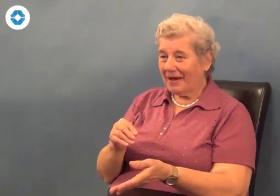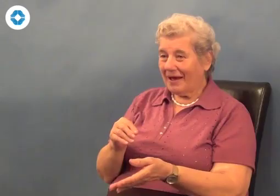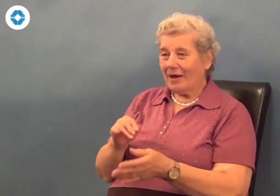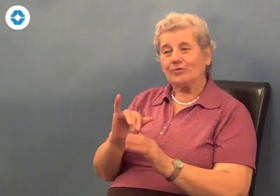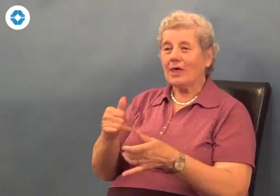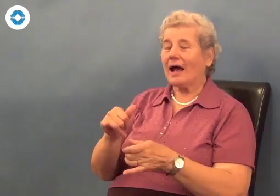To jak...